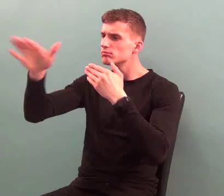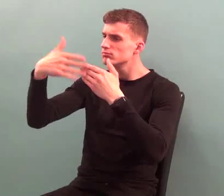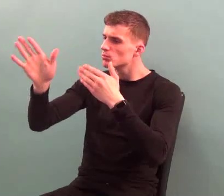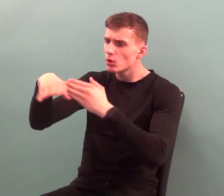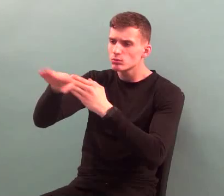Wszędzie jest pusto.